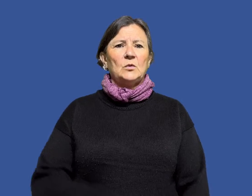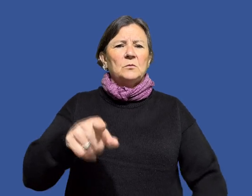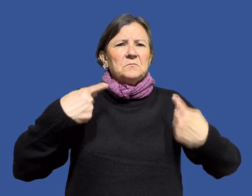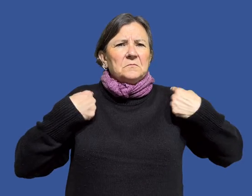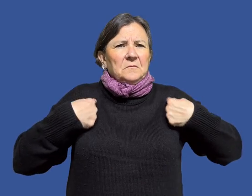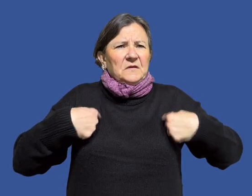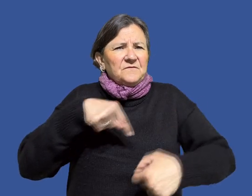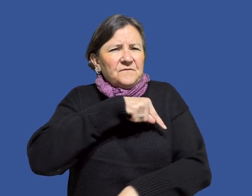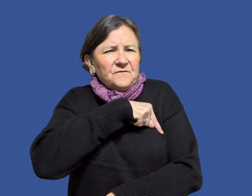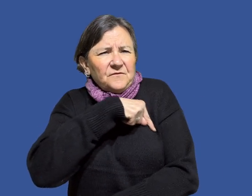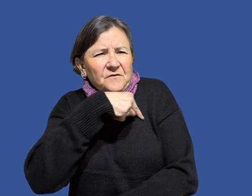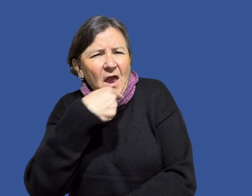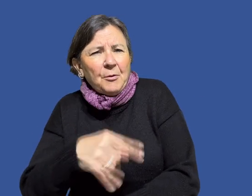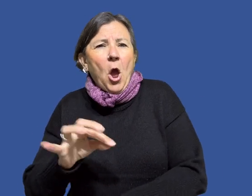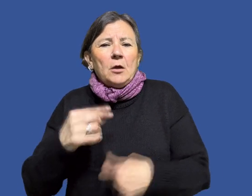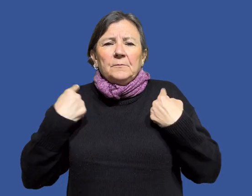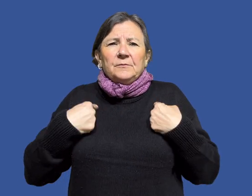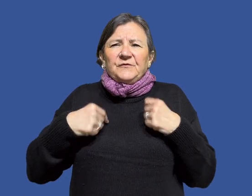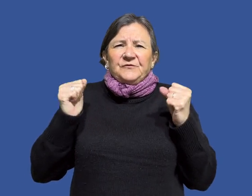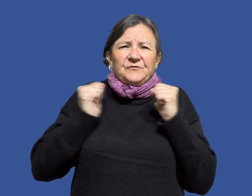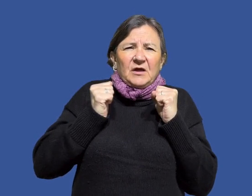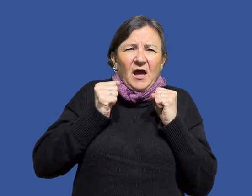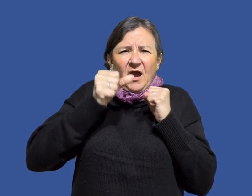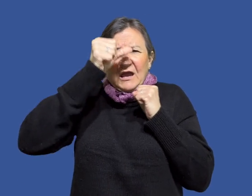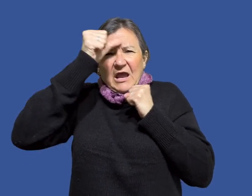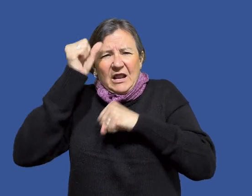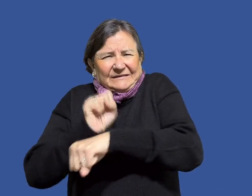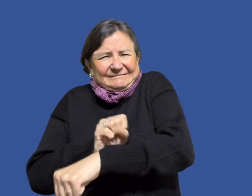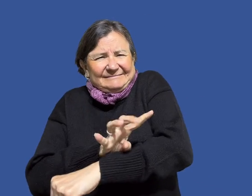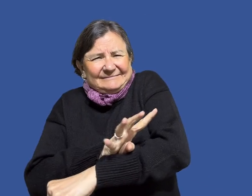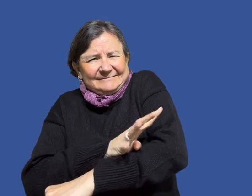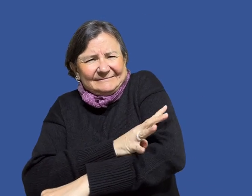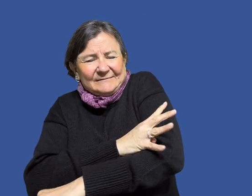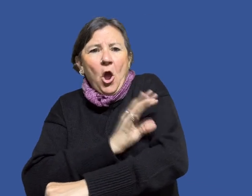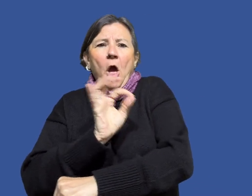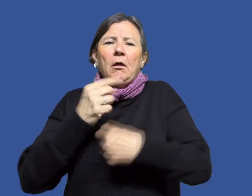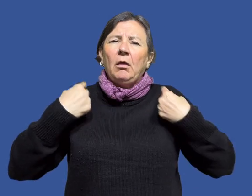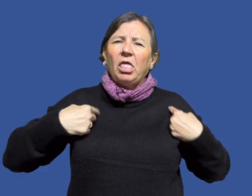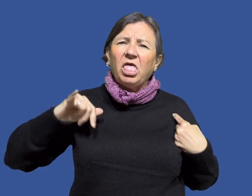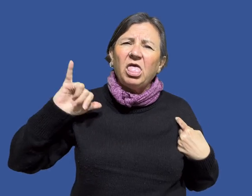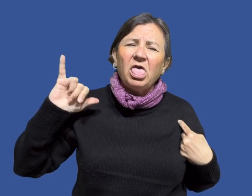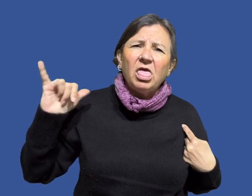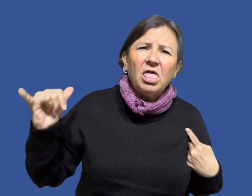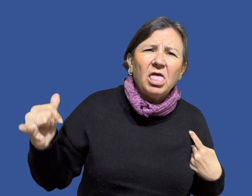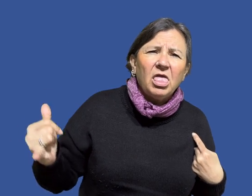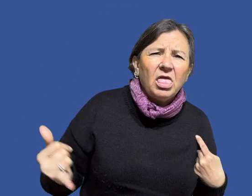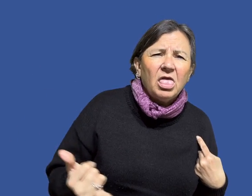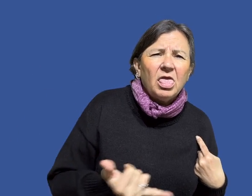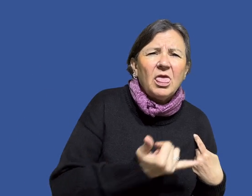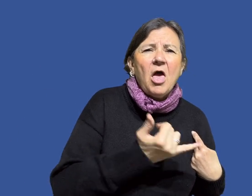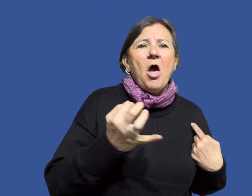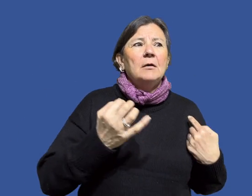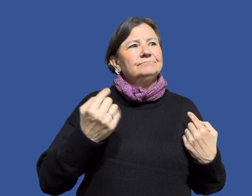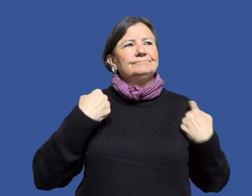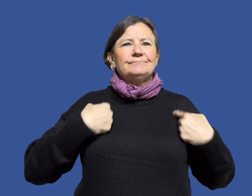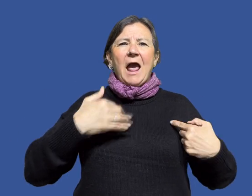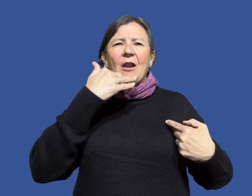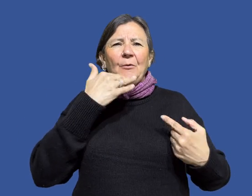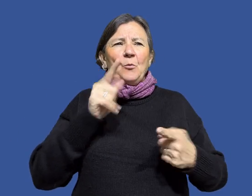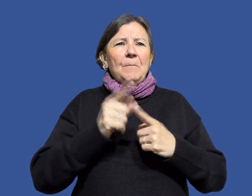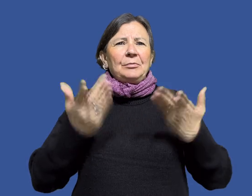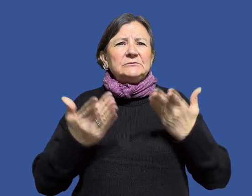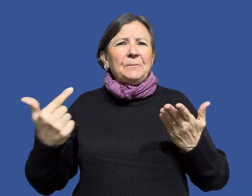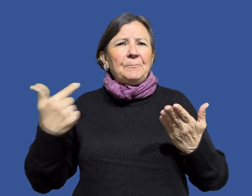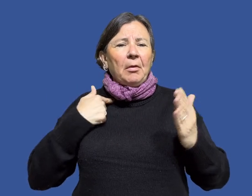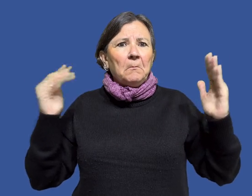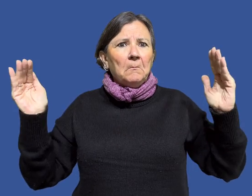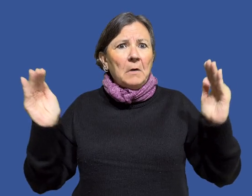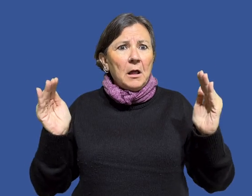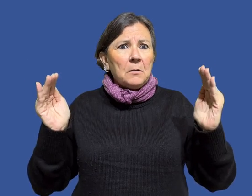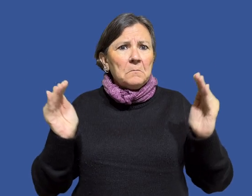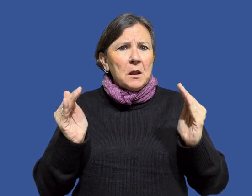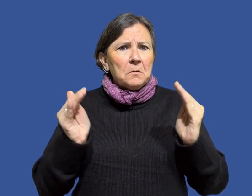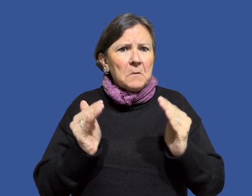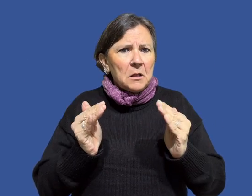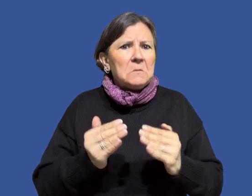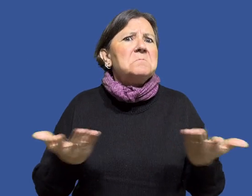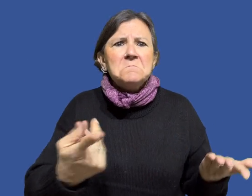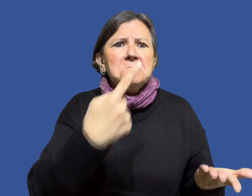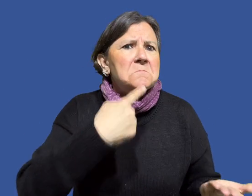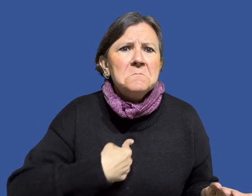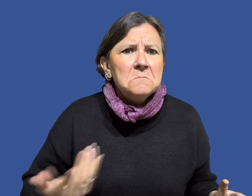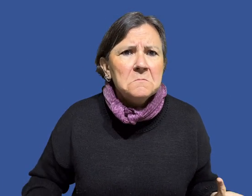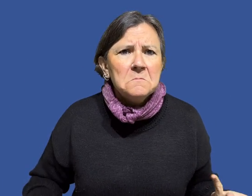Has notat que has tingut febre, fred i calor, calfreds, o pèrdua de pes?